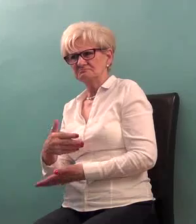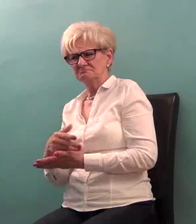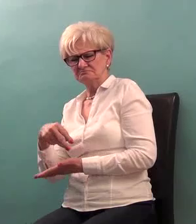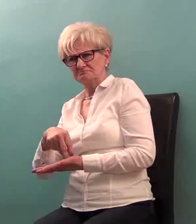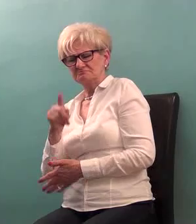Patrzy na chłopaka.